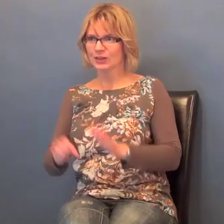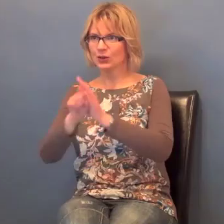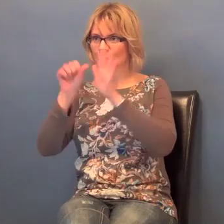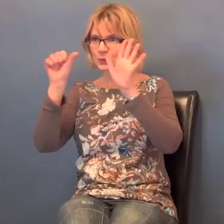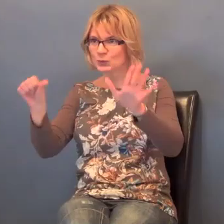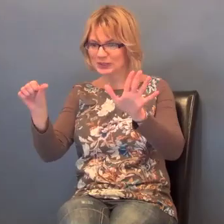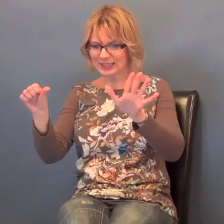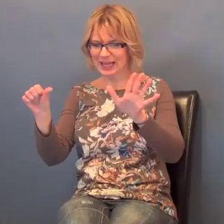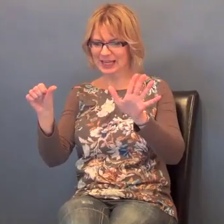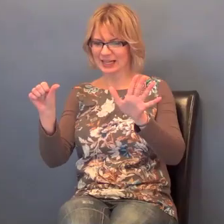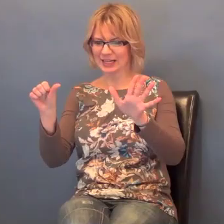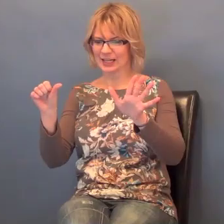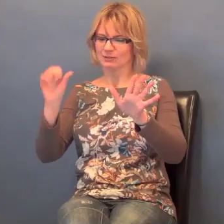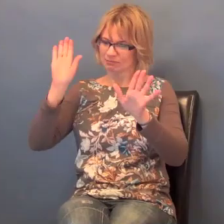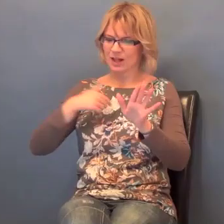Do godziny szóstej?